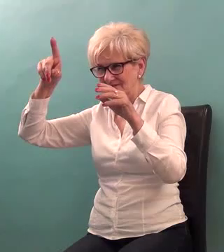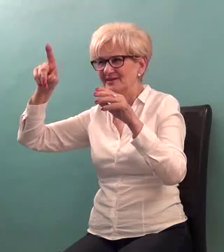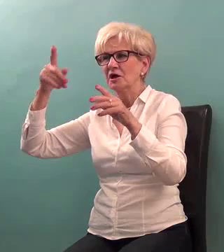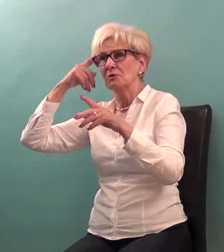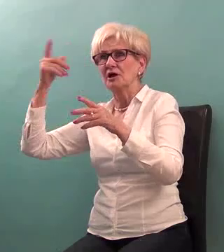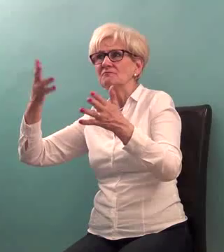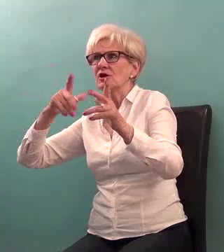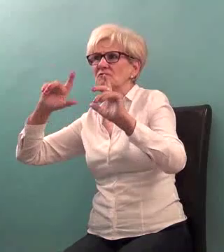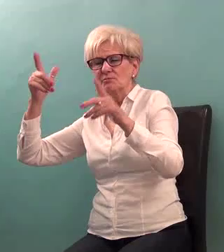Myśleli, że to pożar, wypadek.